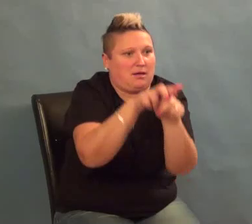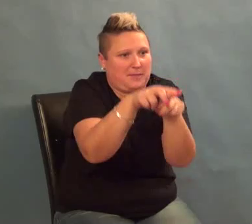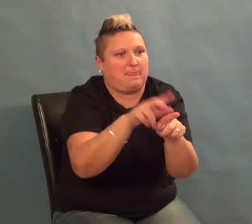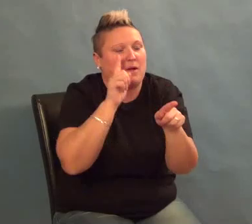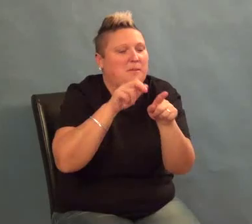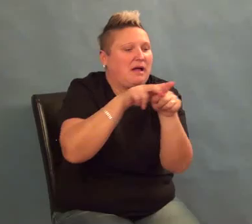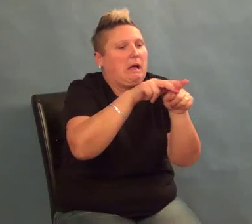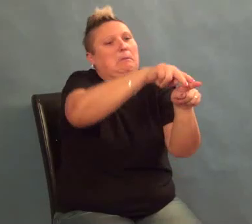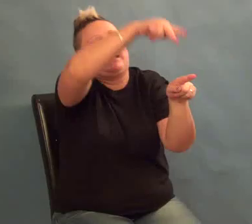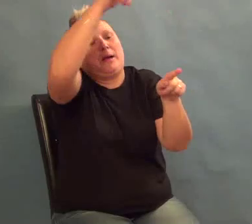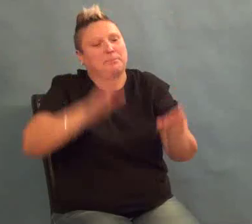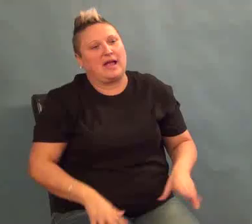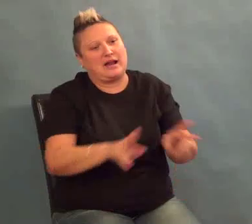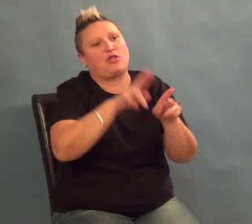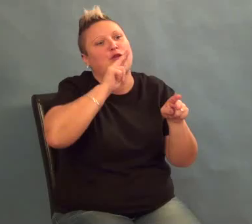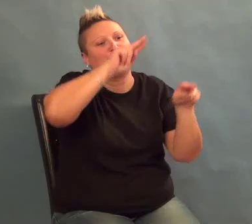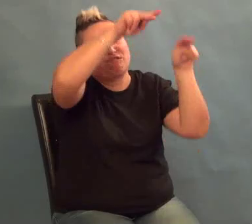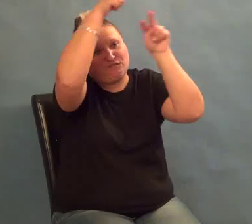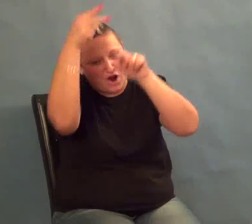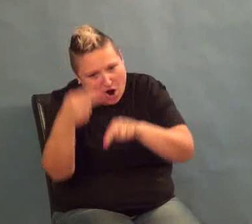Chłopiec został zrzucony z rogów i razem z psem wpadli do wody.